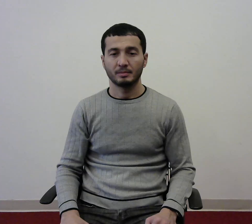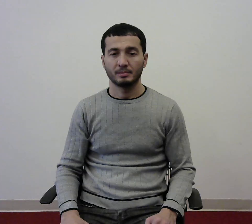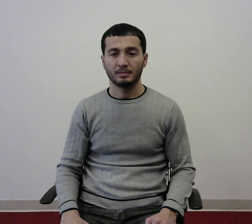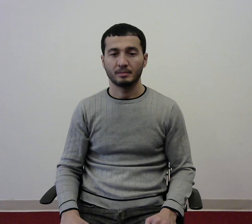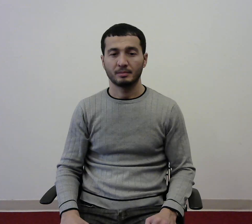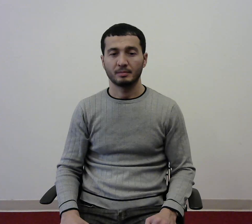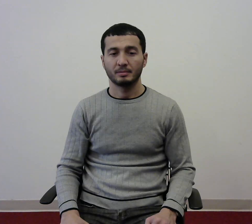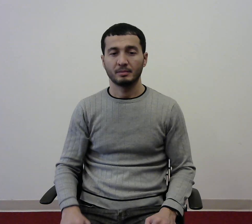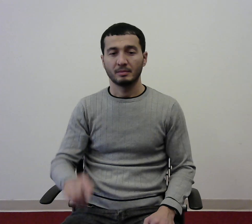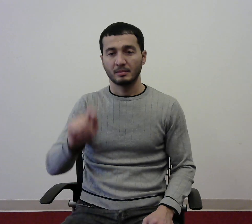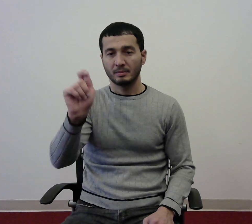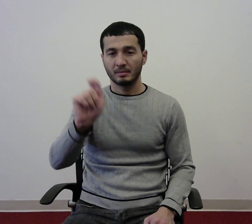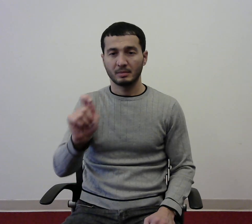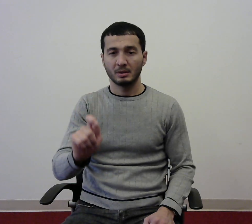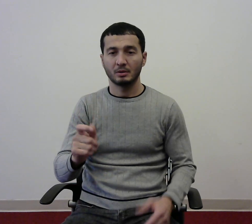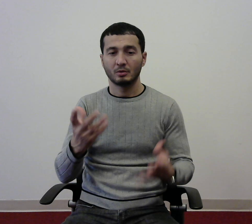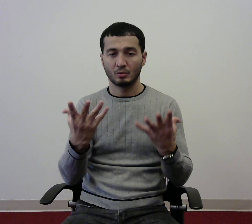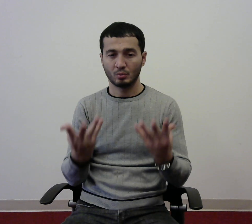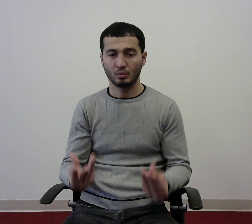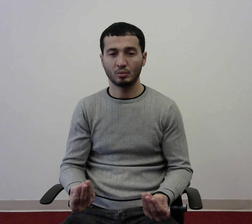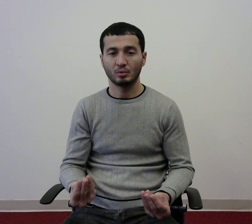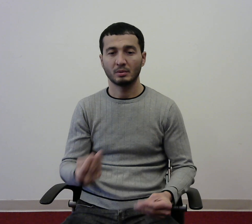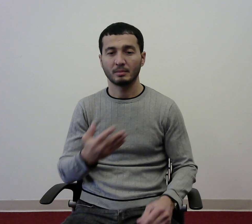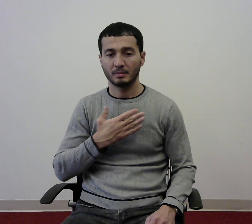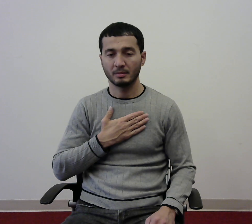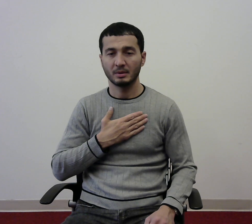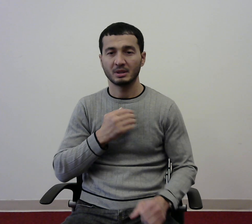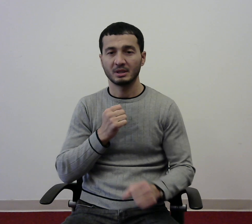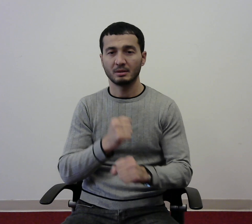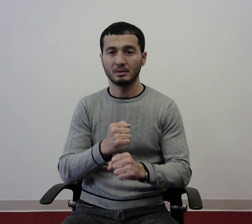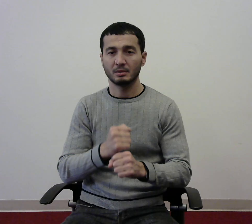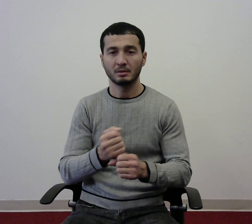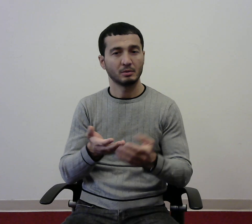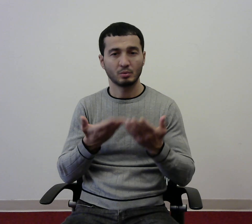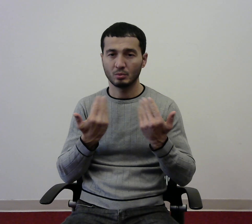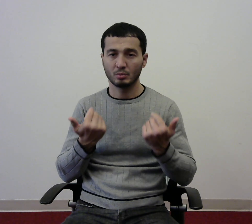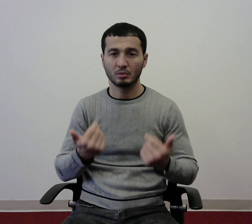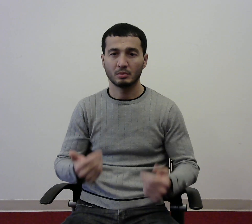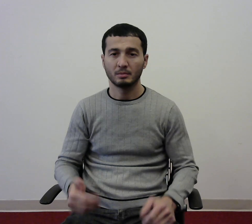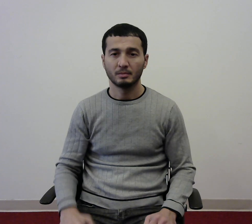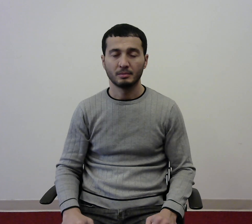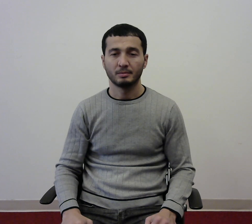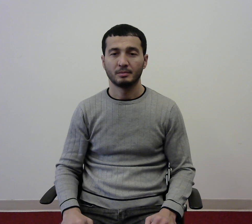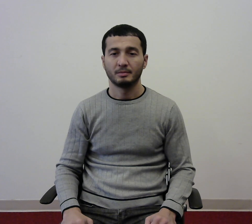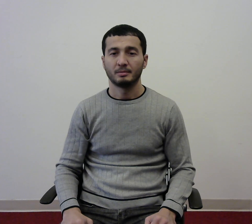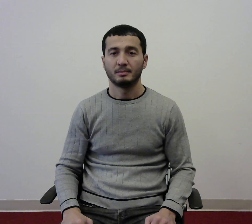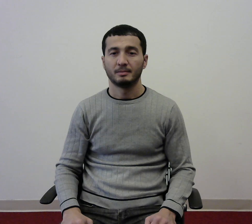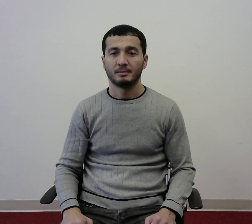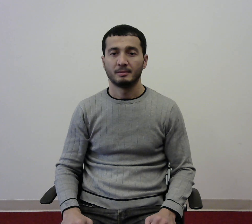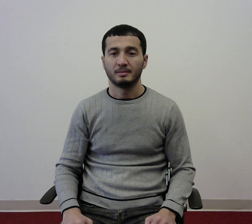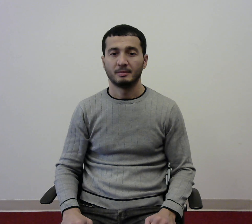Bazar günü mənim işim yoxdur